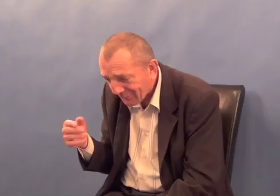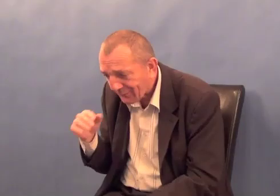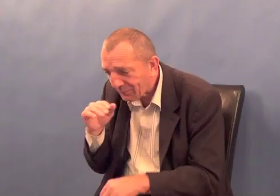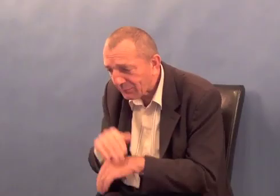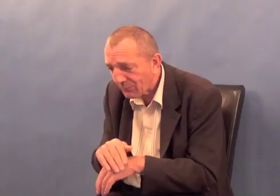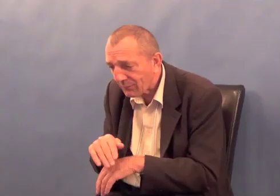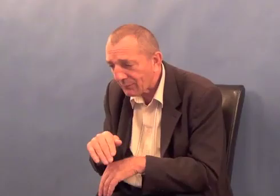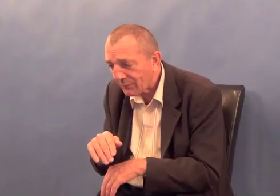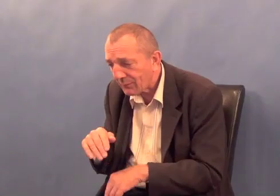Umówić...